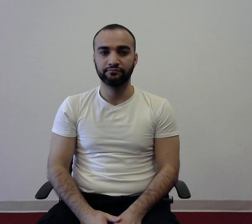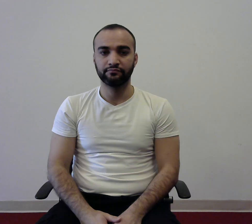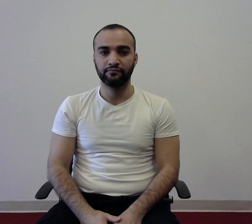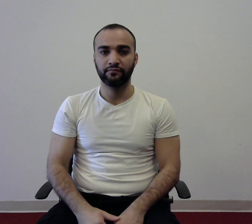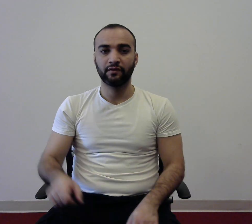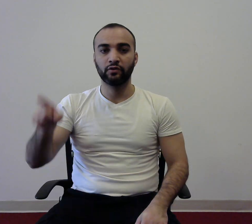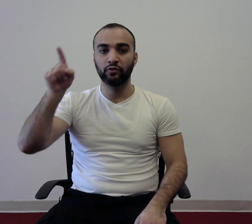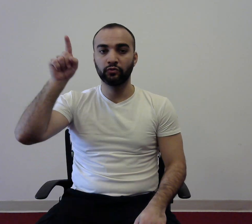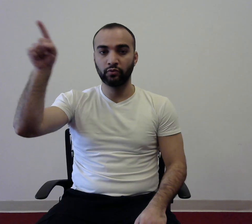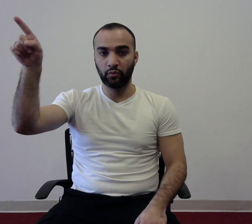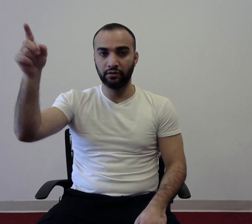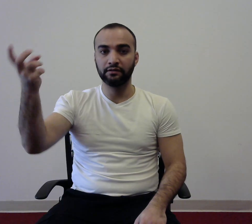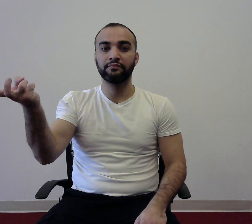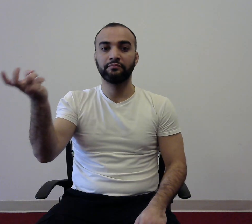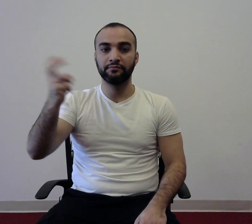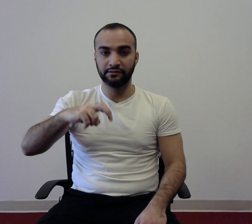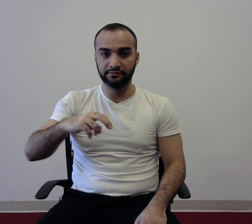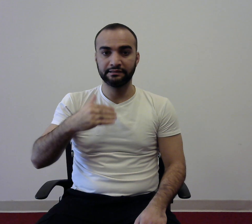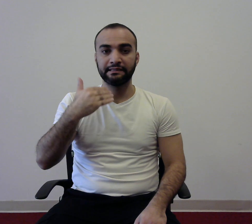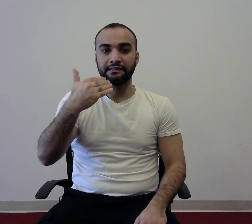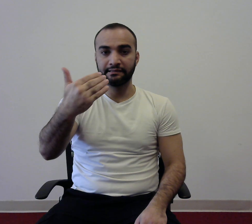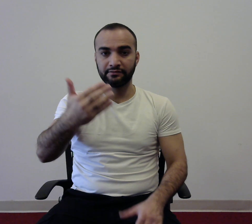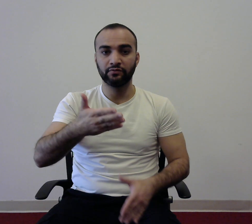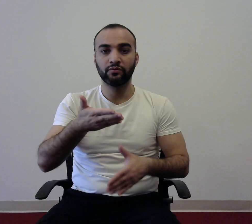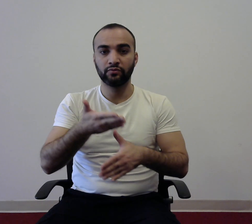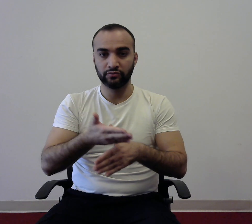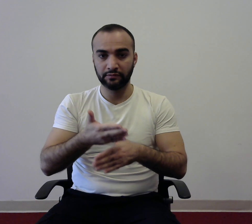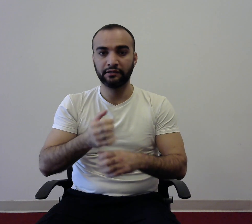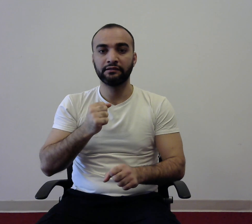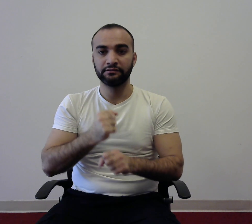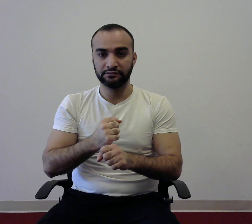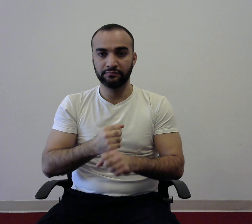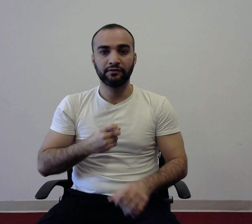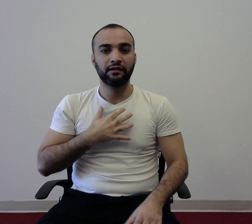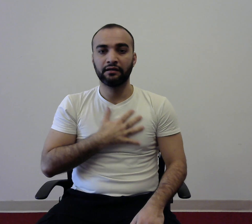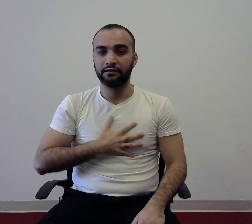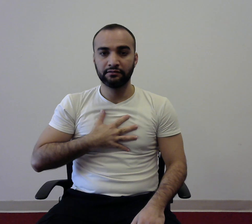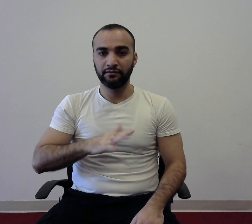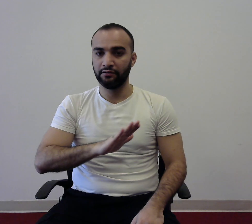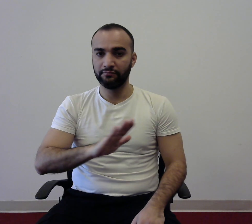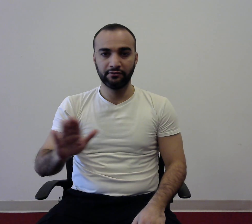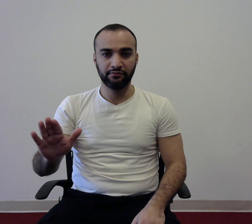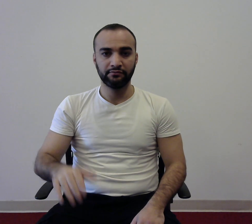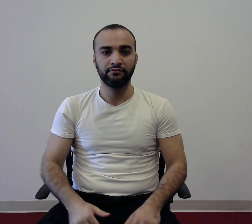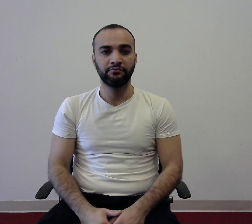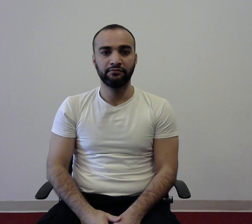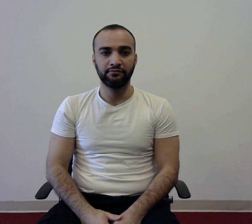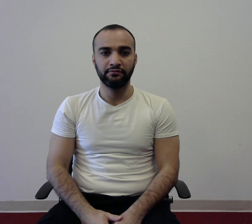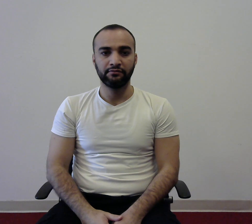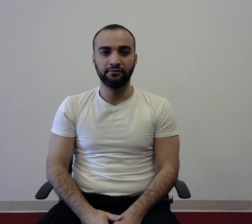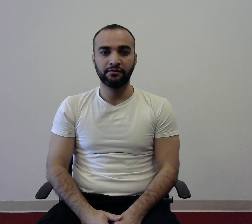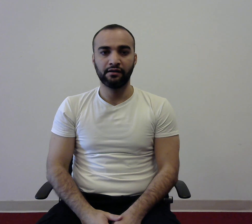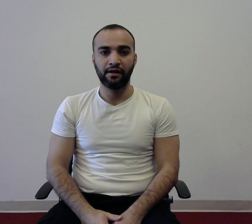O gəlib sizə kömək edəcək, narahat olmayın